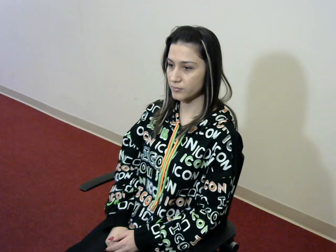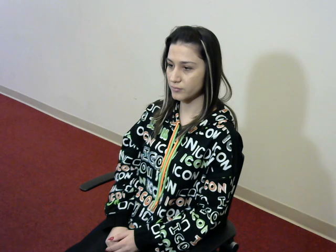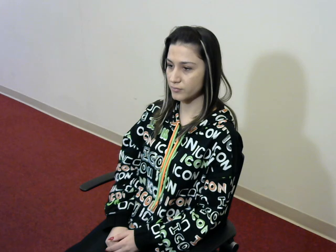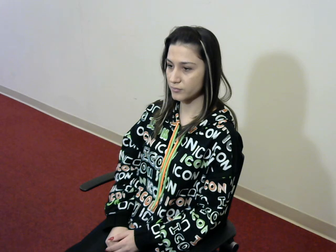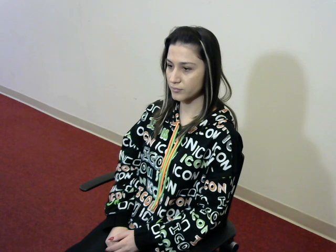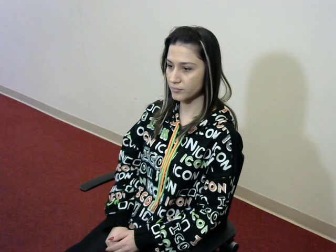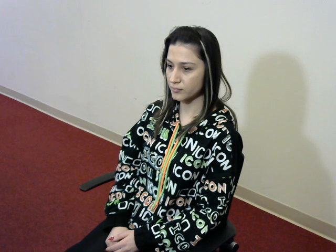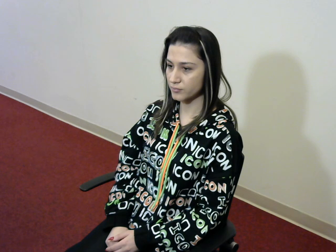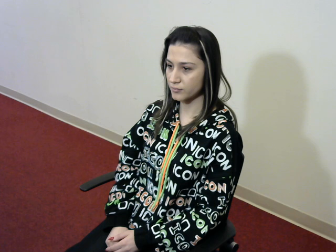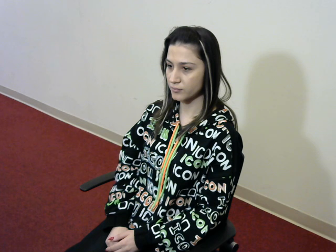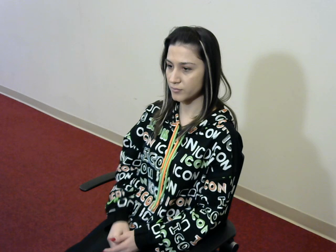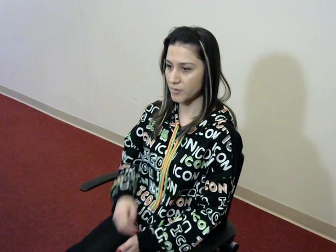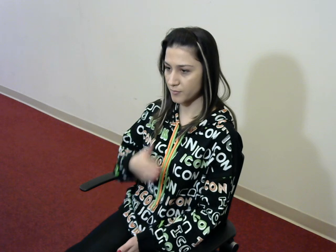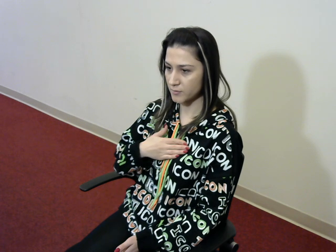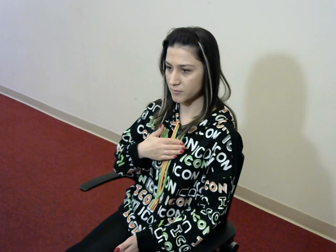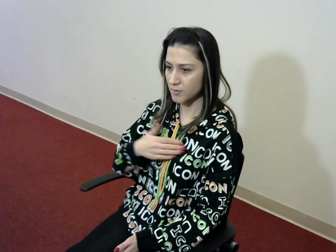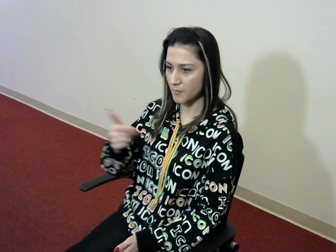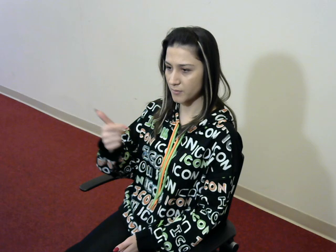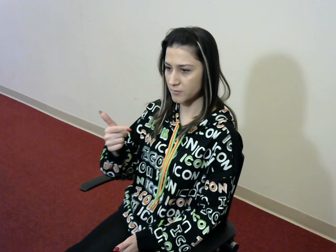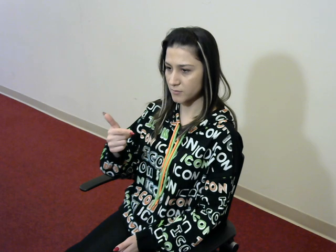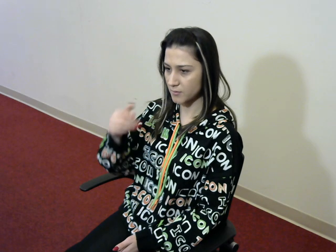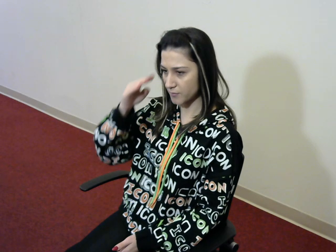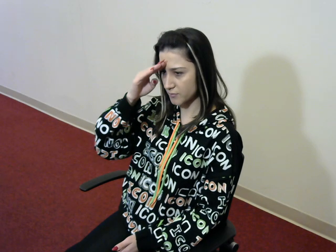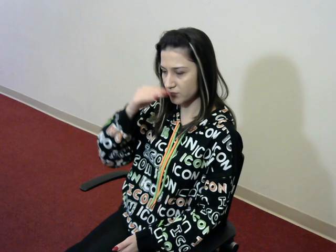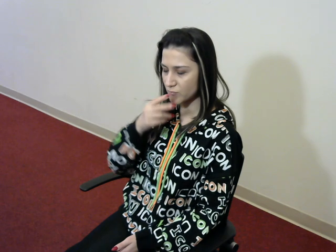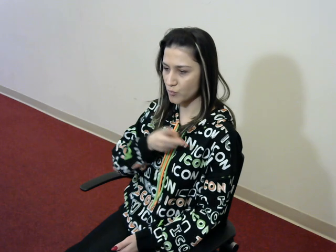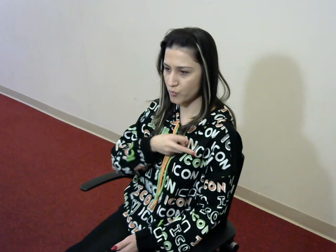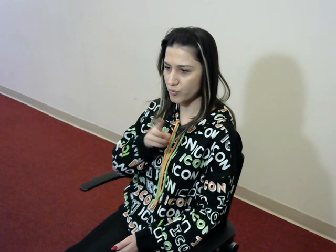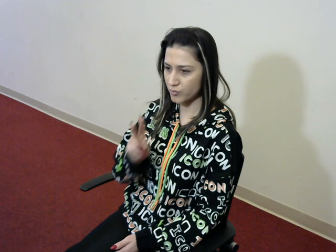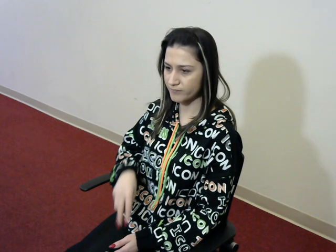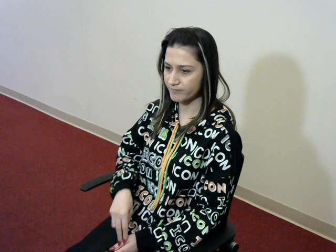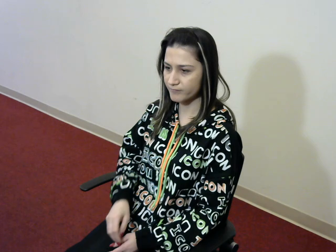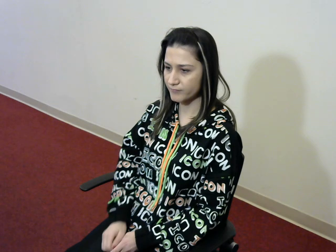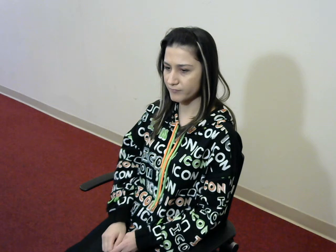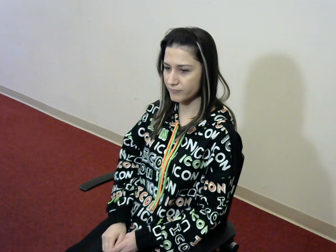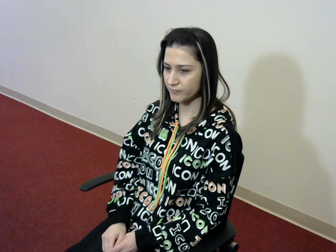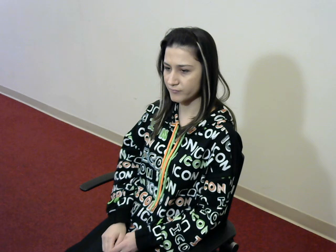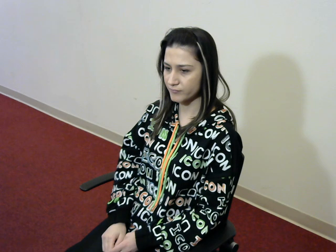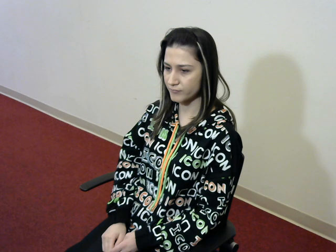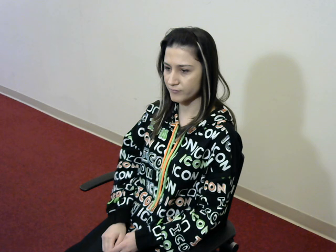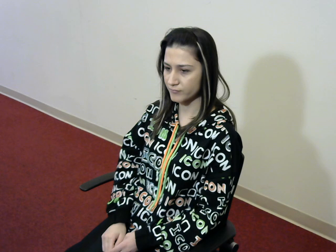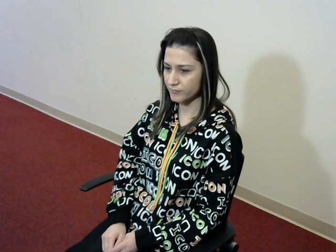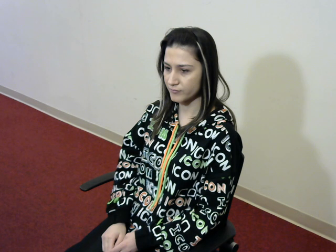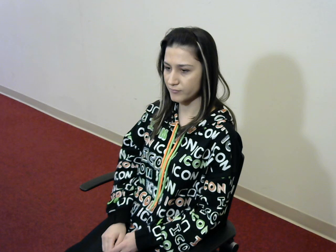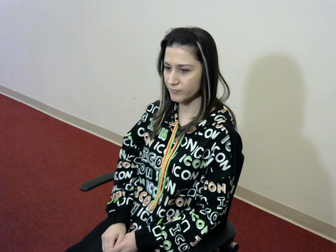Mənim qayınatam rəhmətə gedib